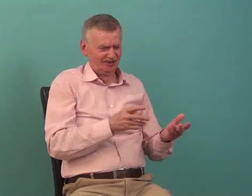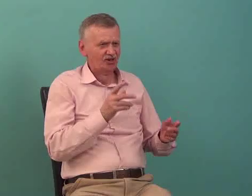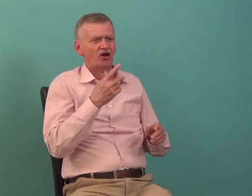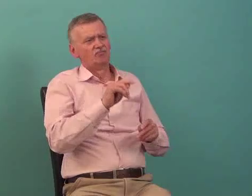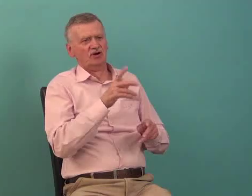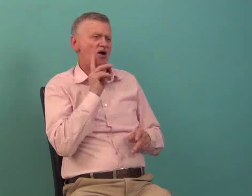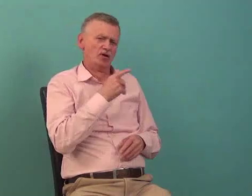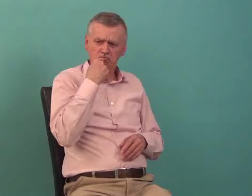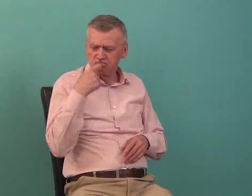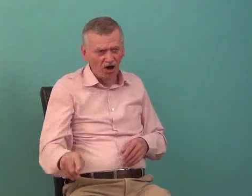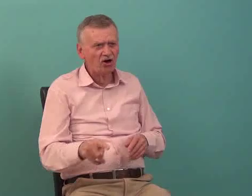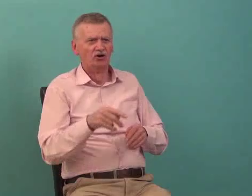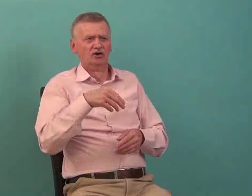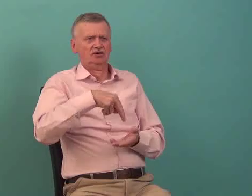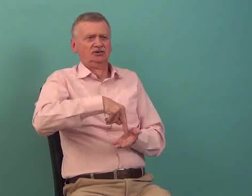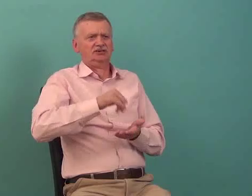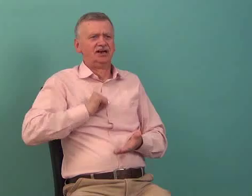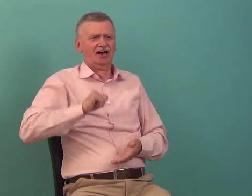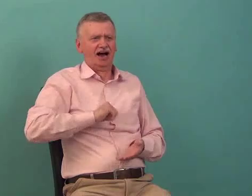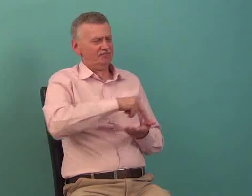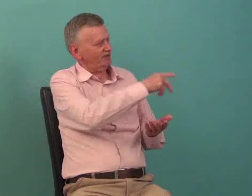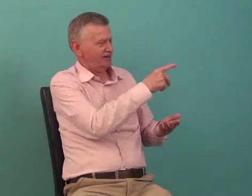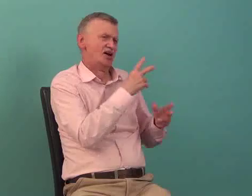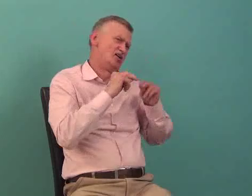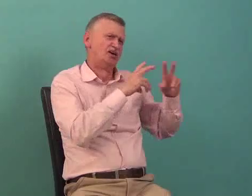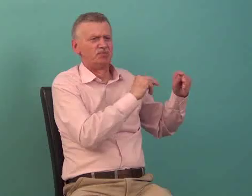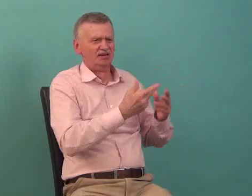Chłopak zauważa kogoś kto stoi, czeka, rozmawia, odbija piłeczkę rakietką.